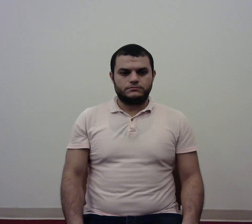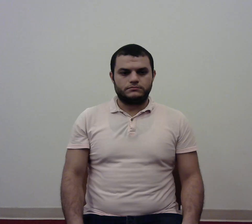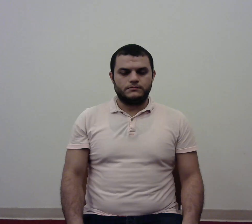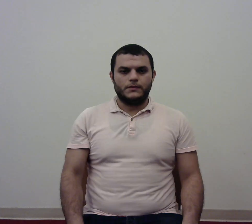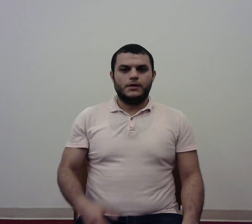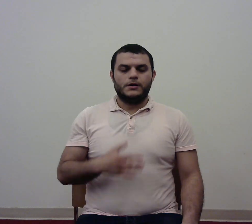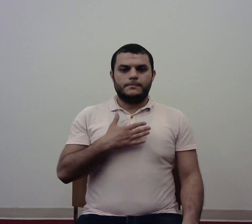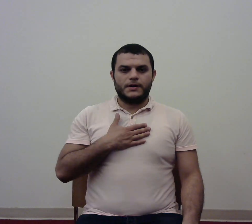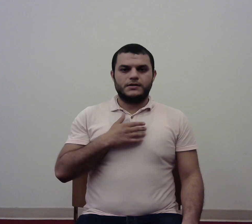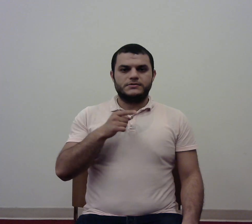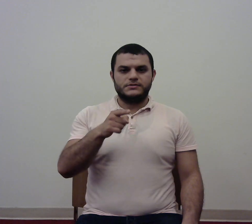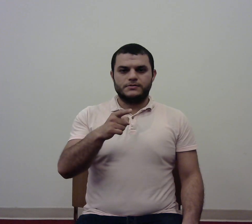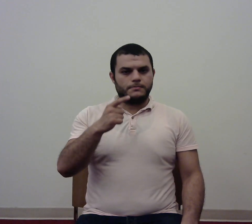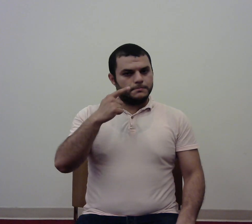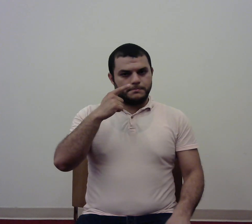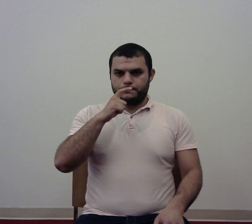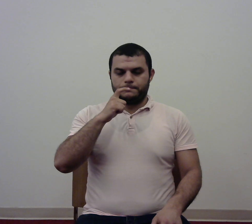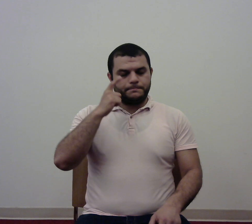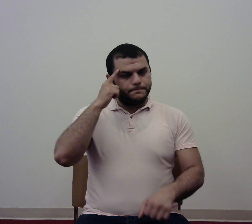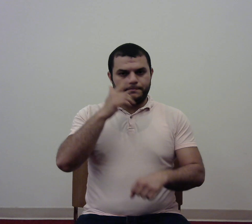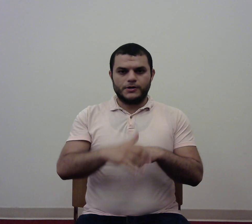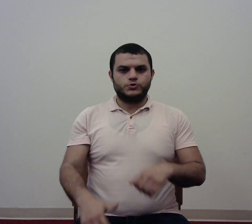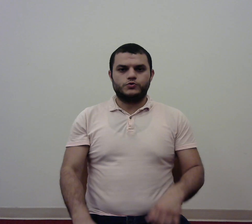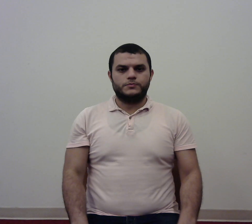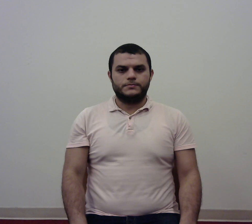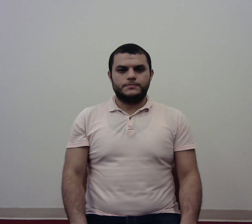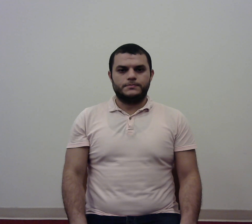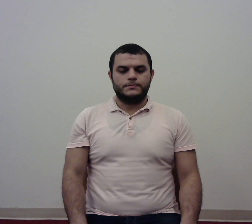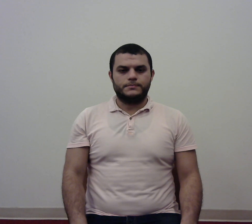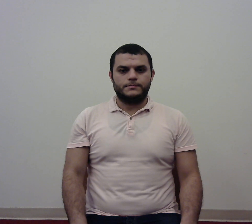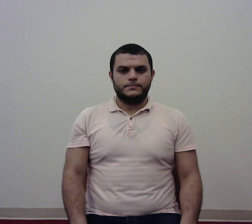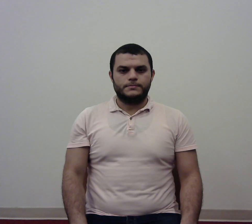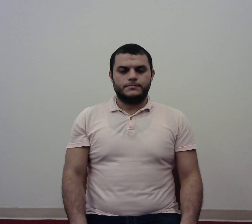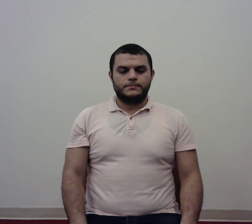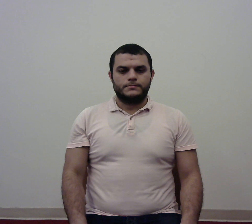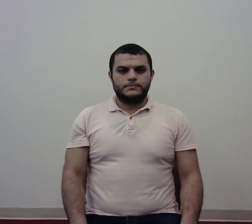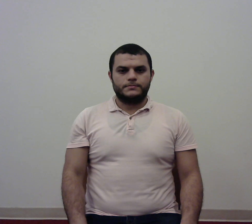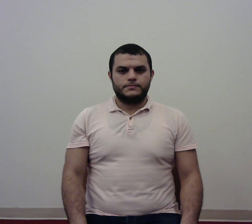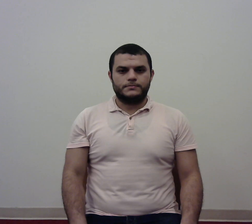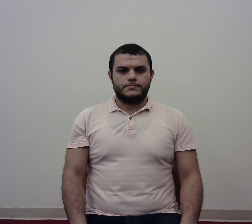Mən sizi başa düşmürəm